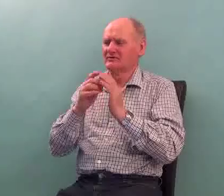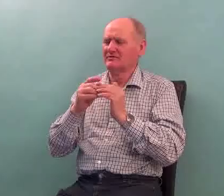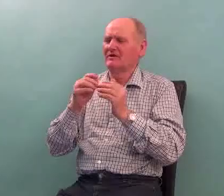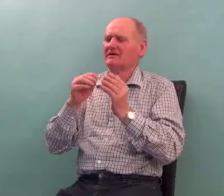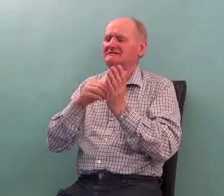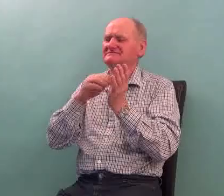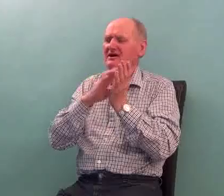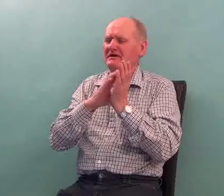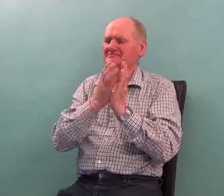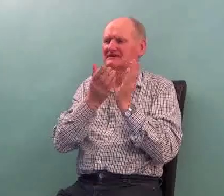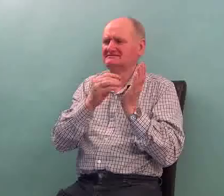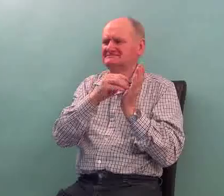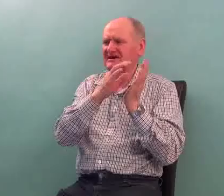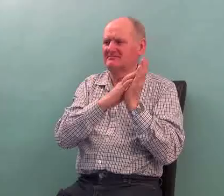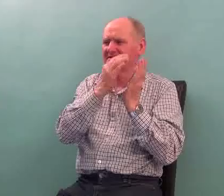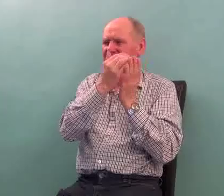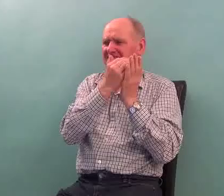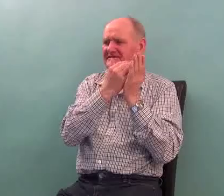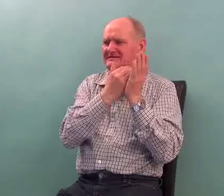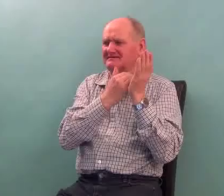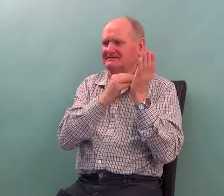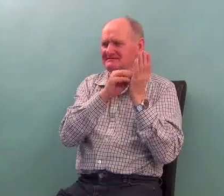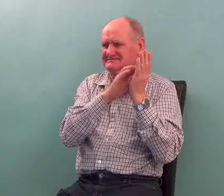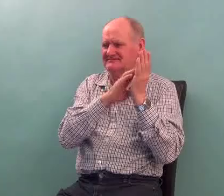Zapisano to w zeszycie, na liście.